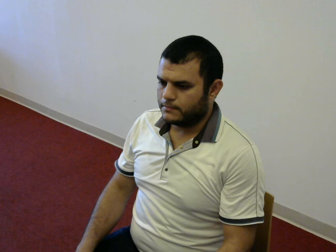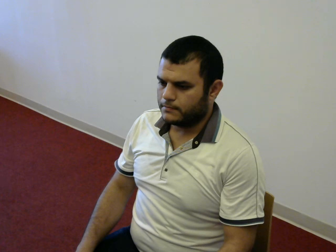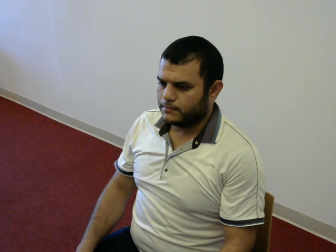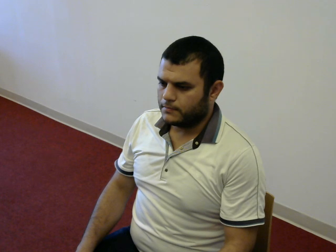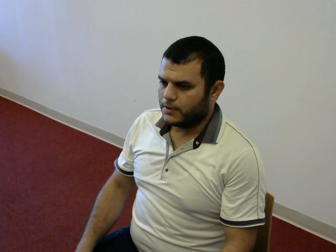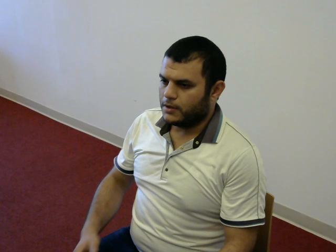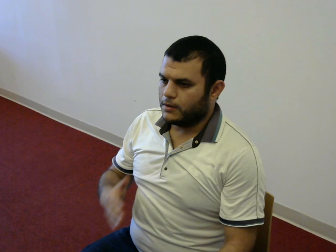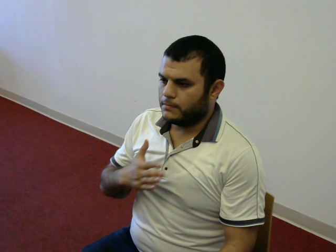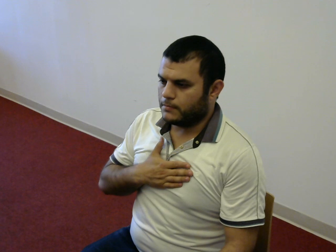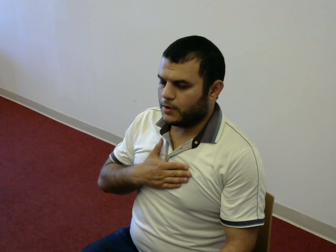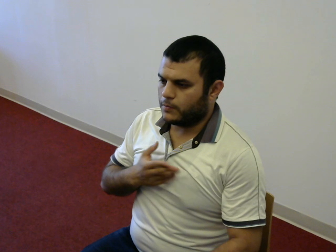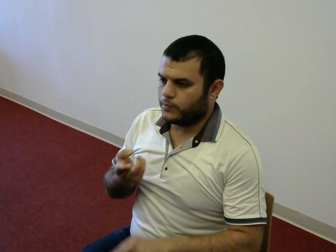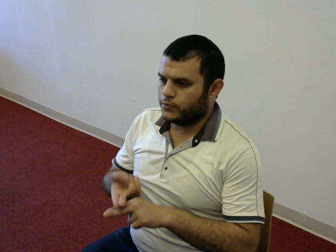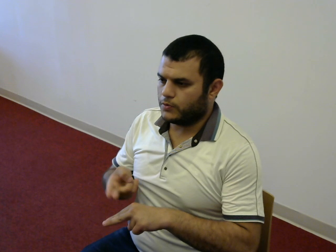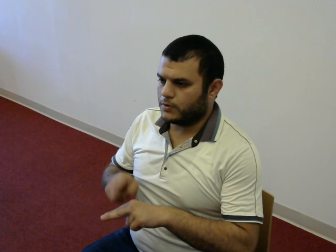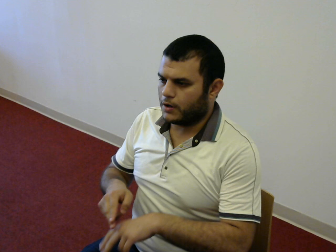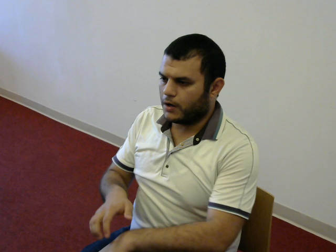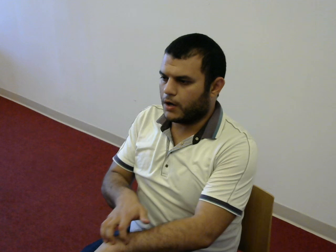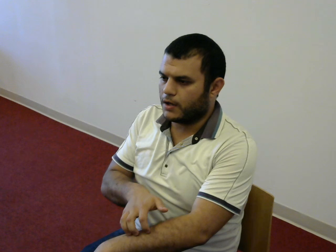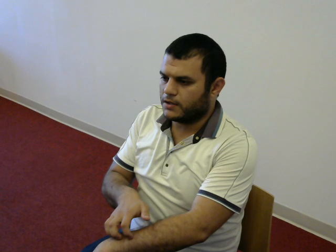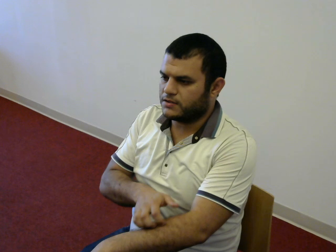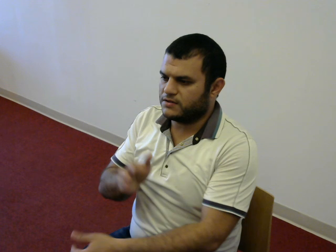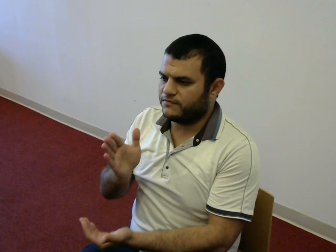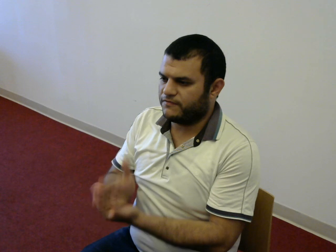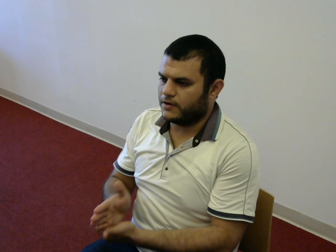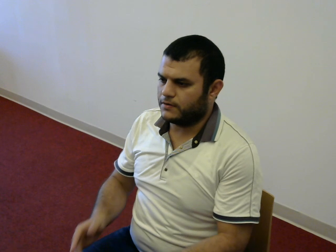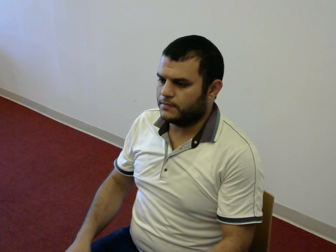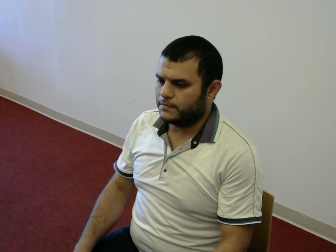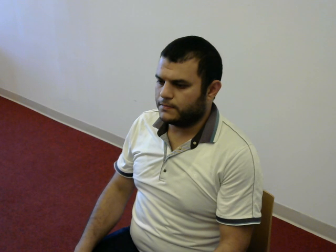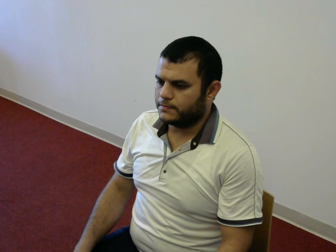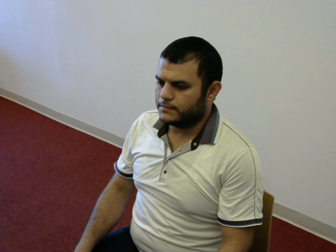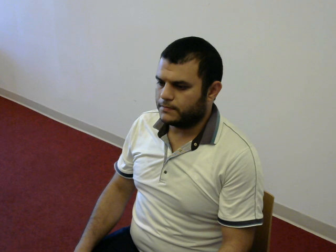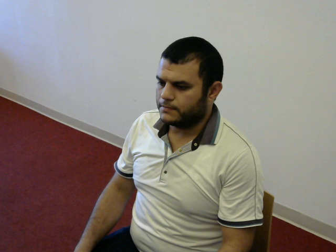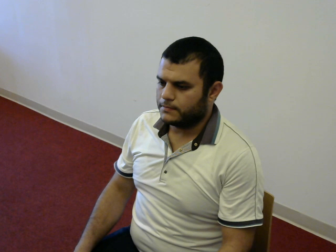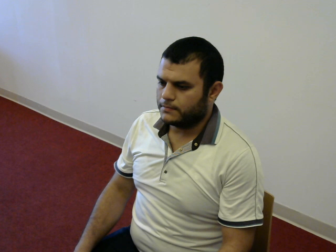Mənim buna alergiyam var